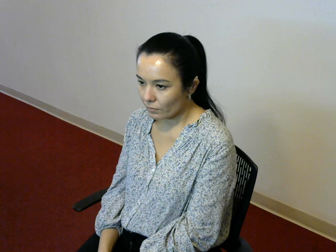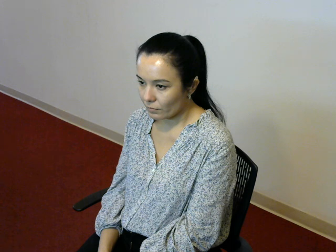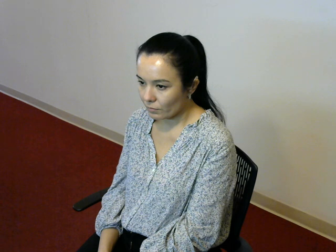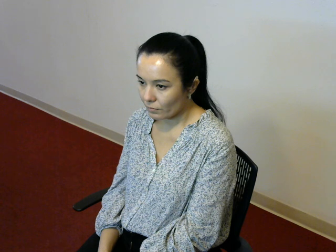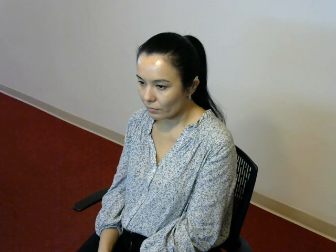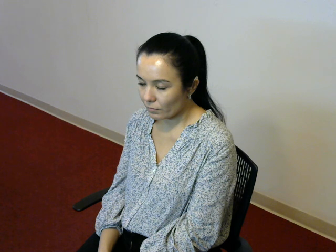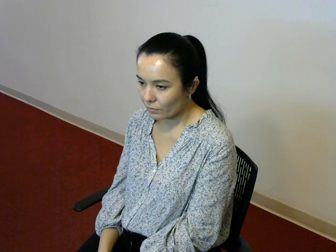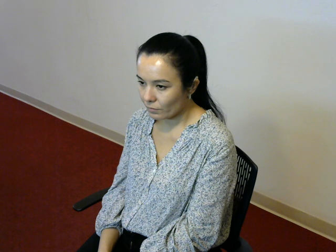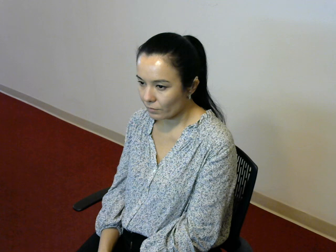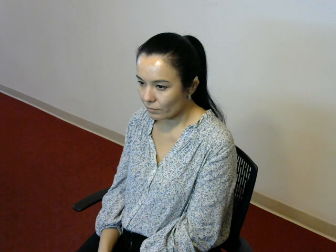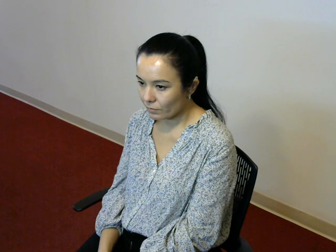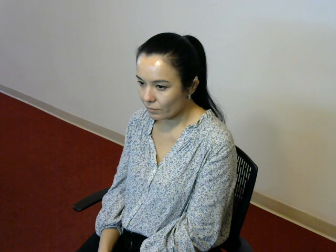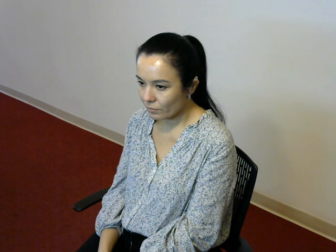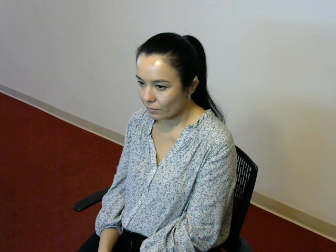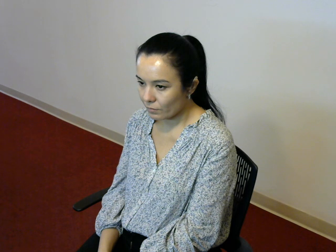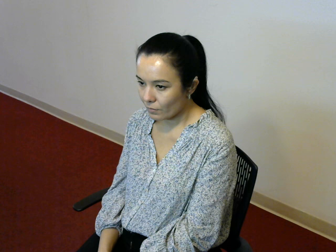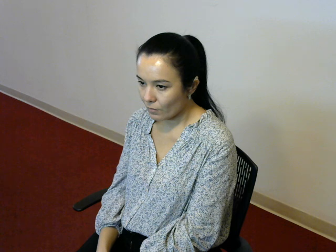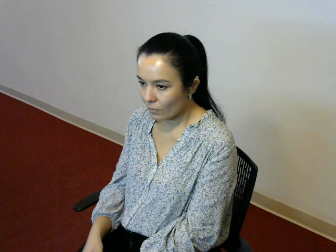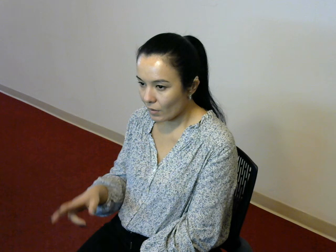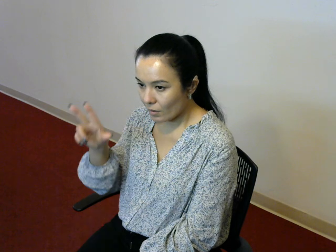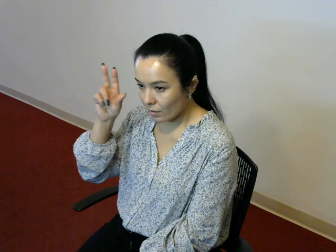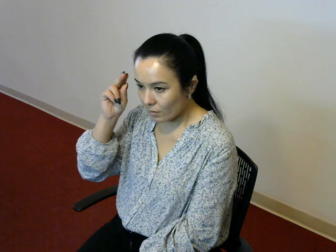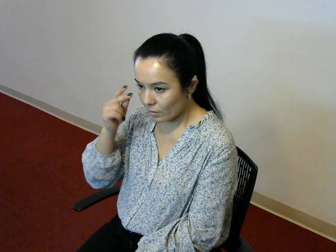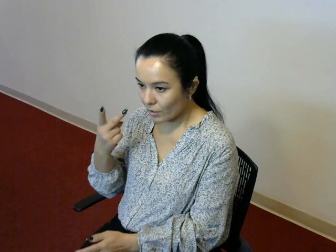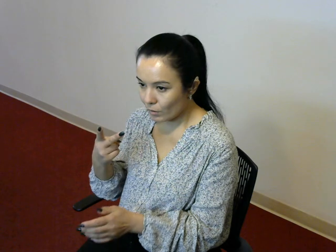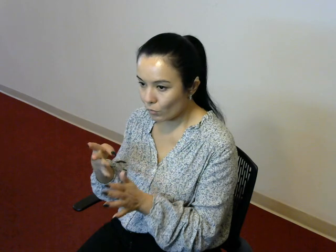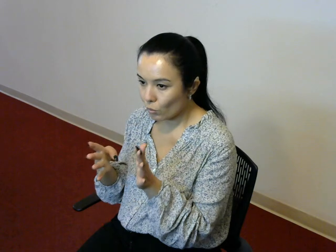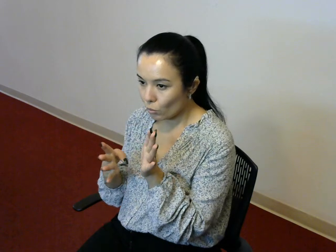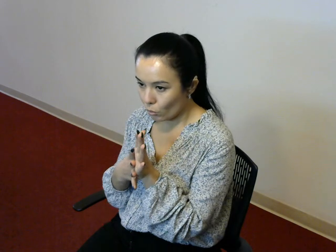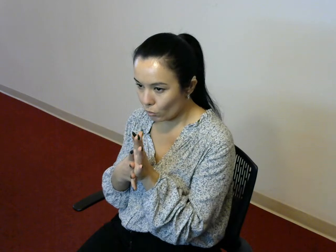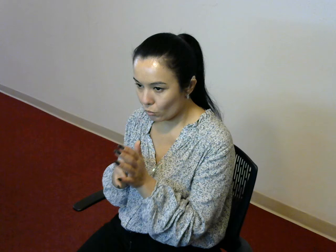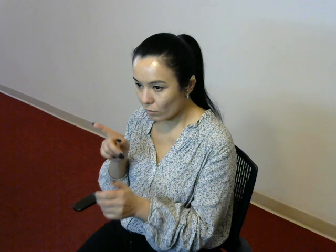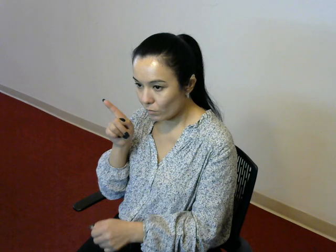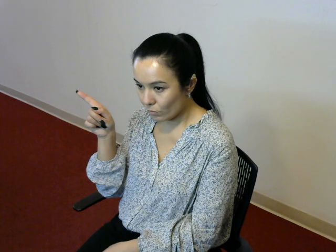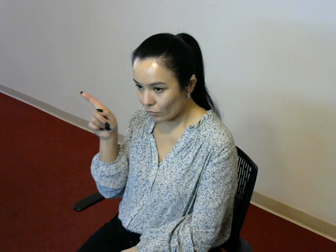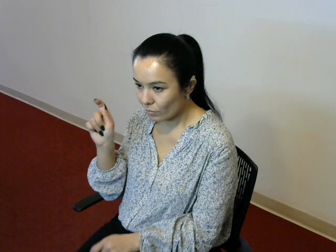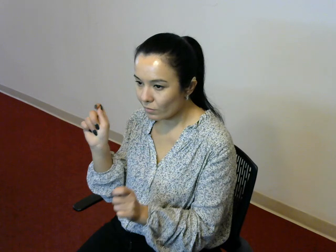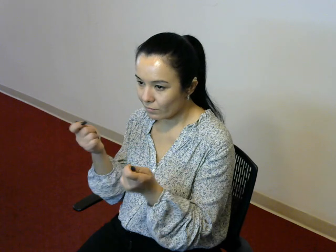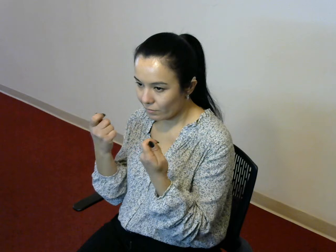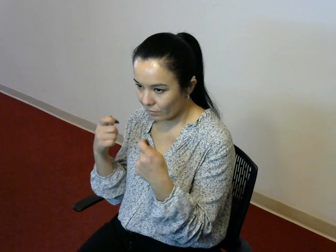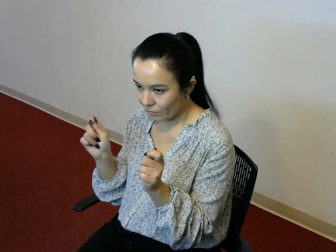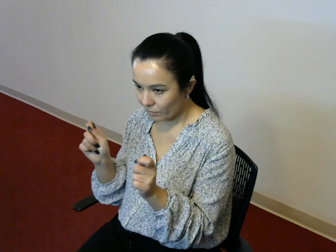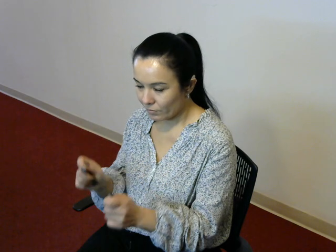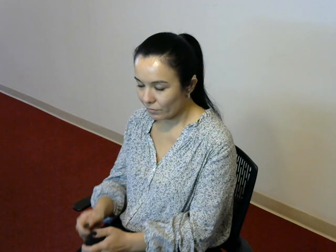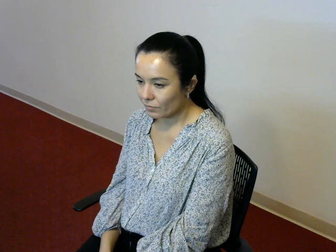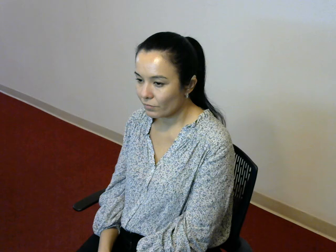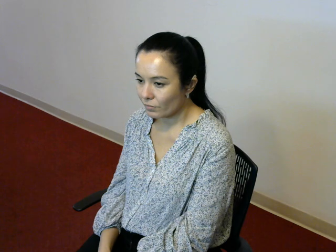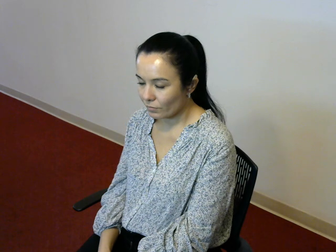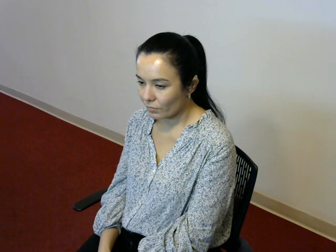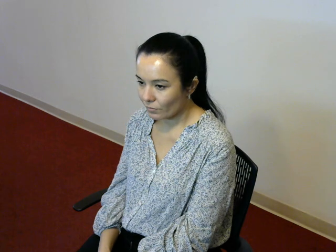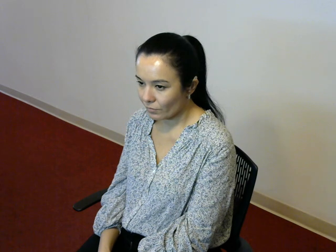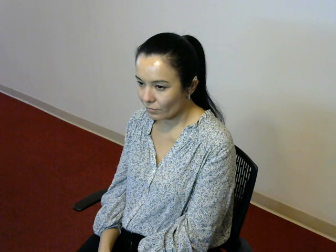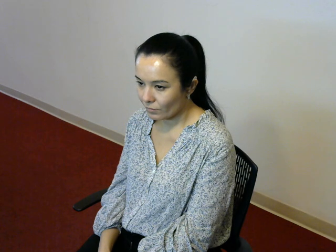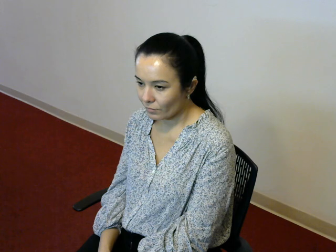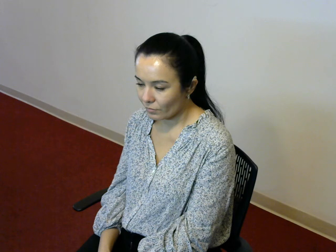Ayın 29-u onun toyudur